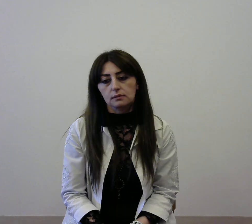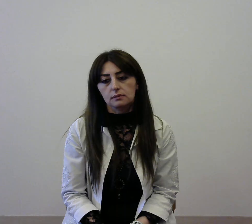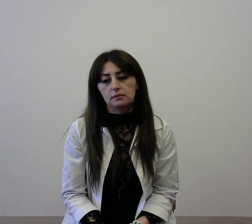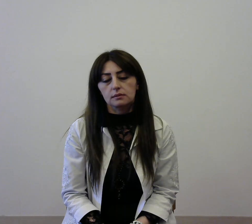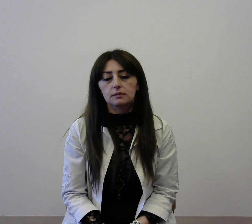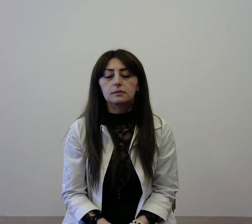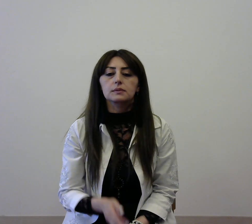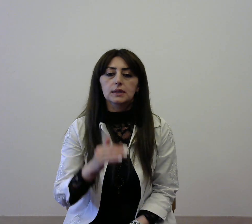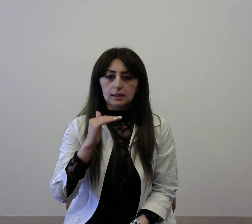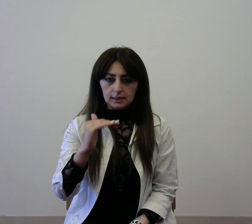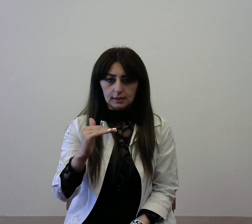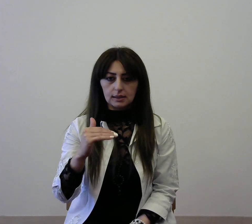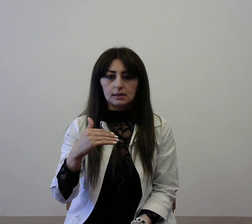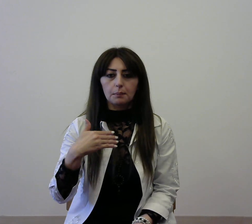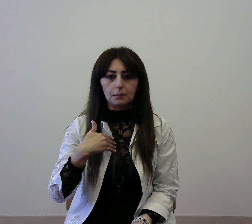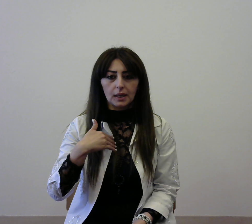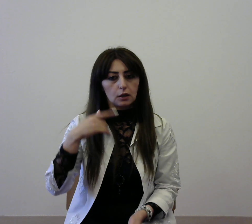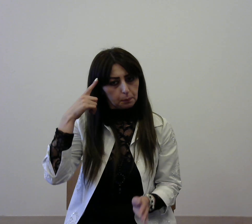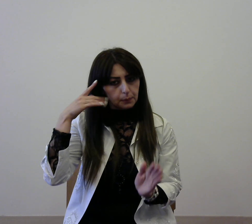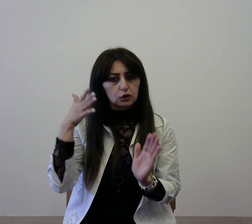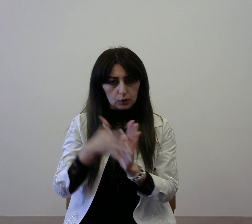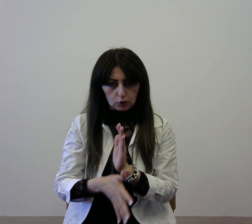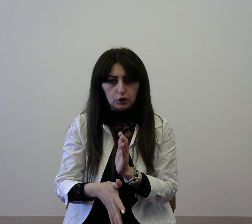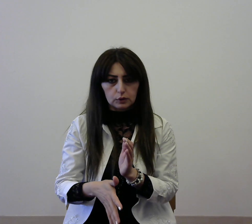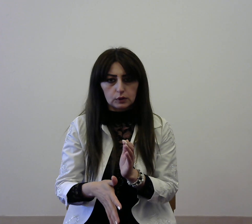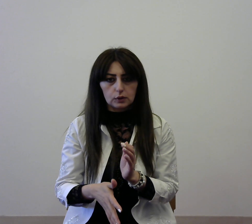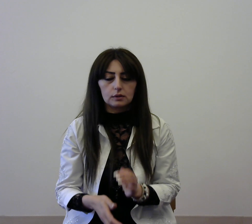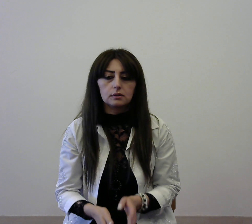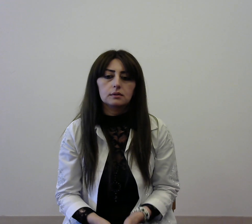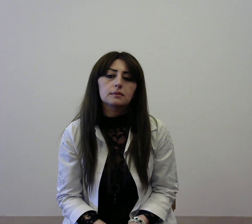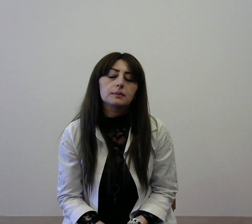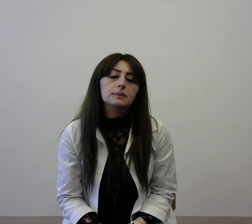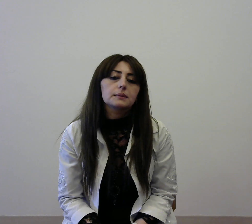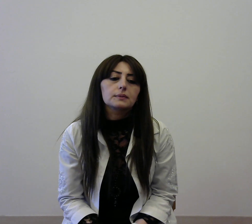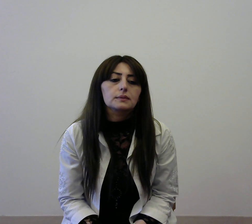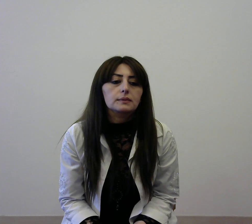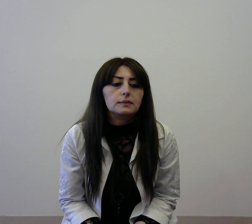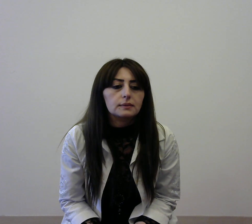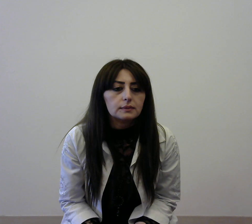Siz məni başa düşürsüz?